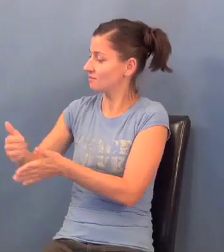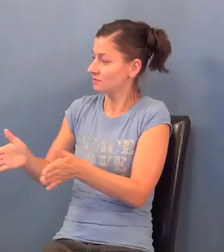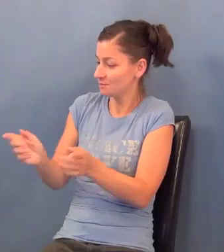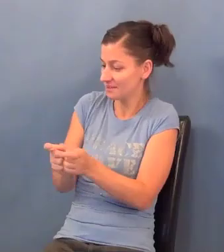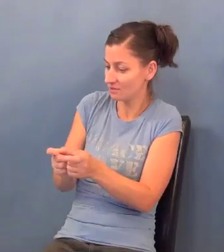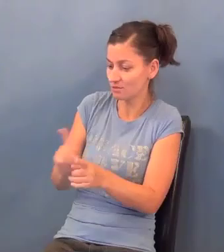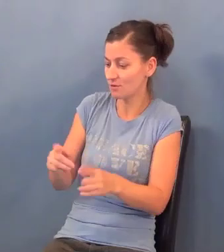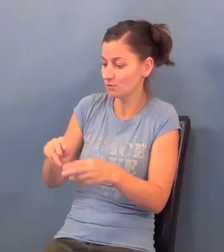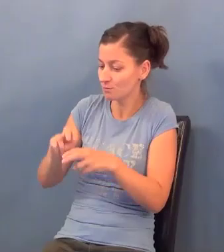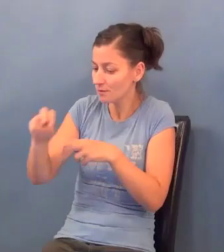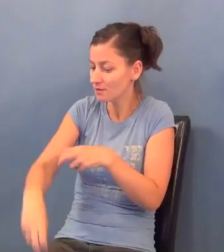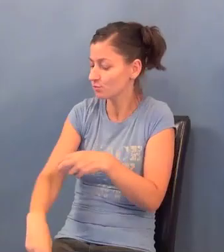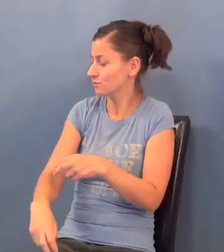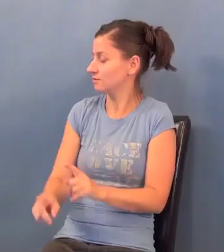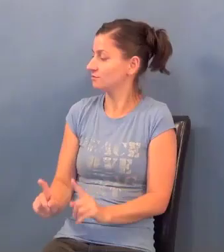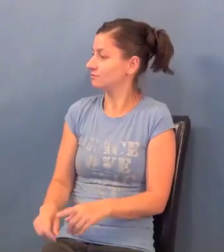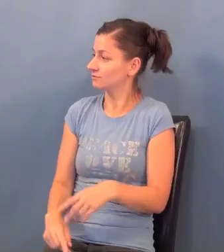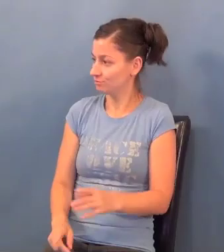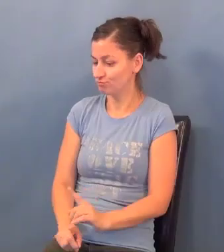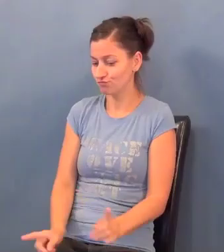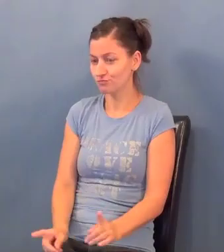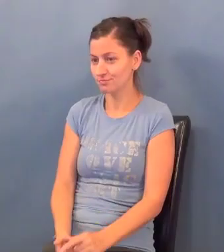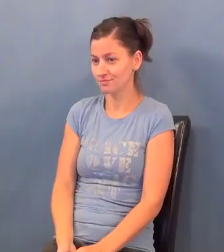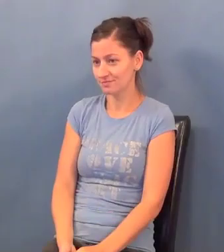Blisko nie wolno podchodzić, można spaść.